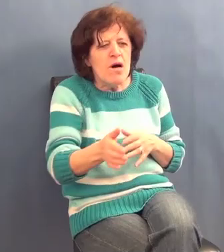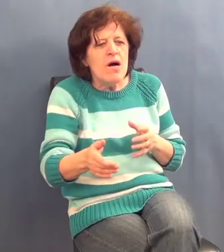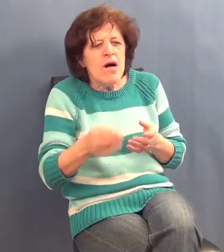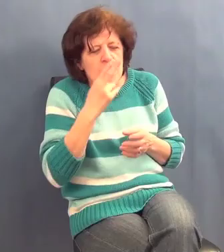Mały chłopiec mówi, że dobrze.